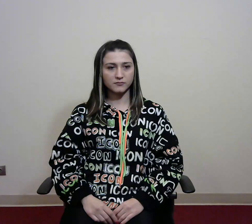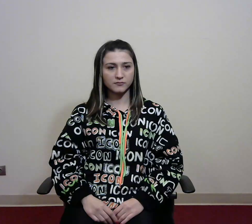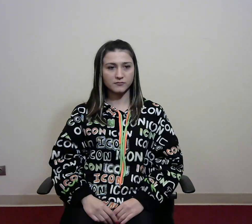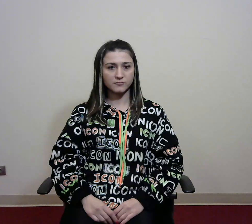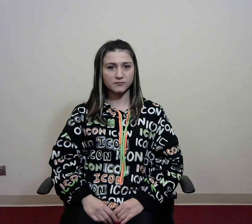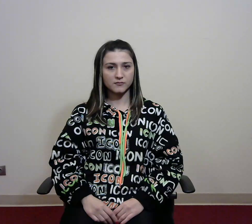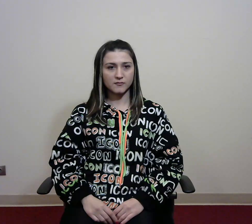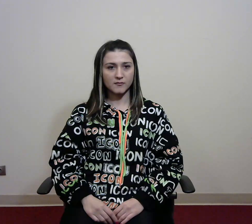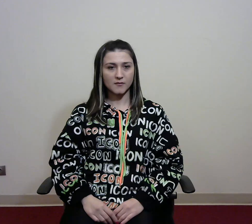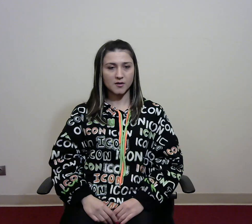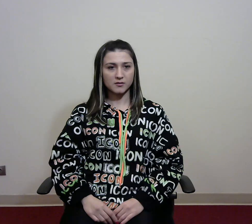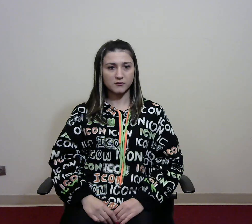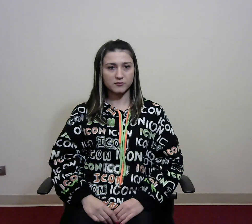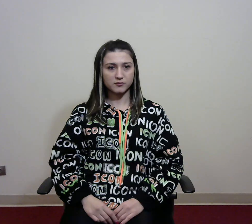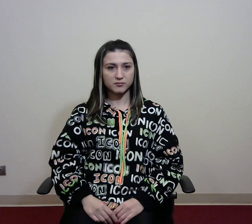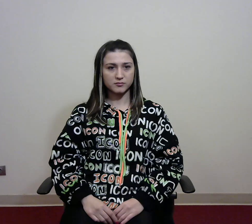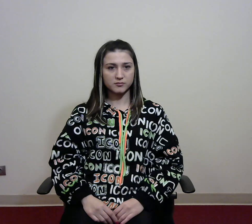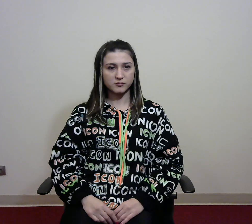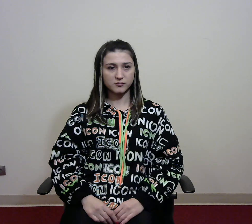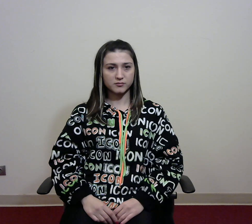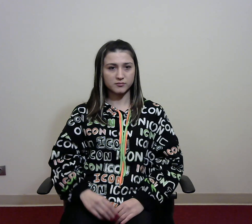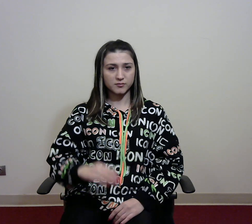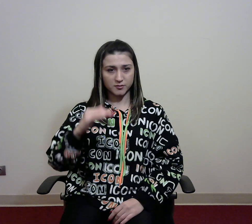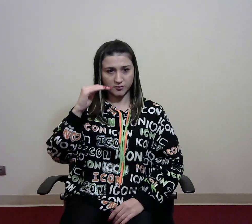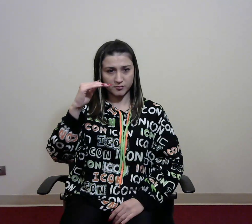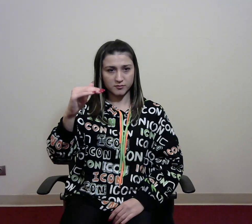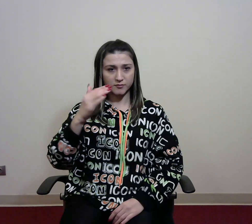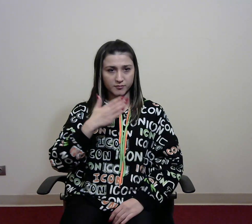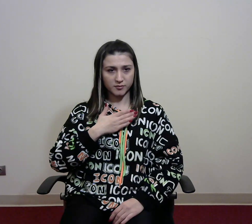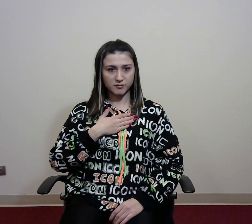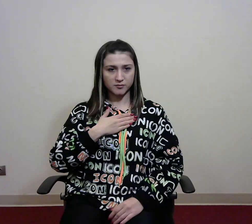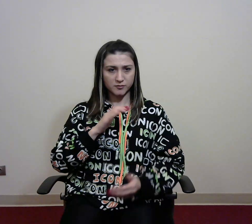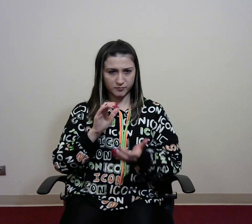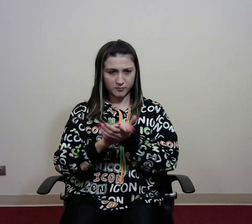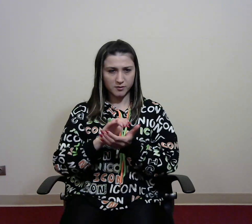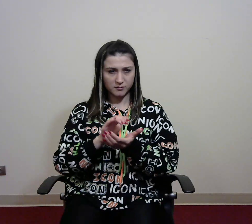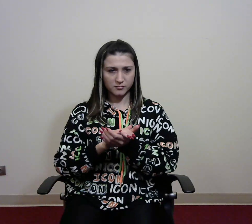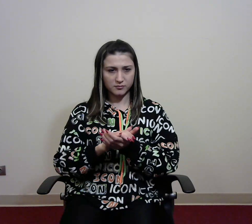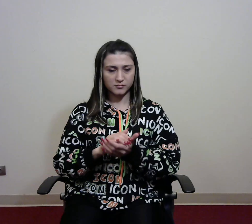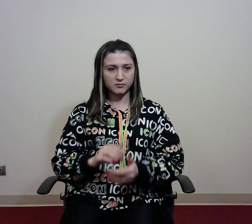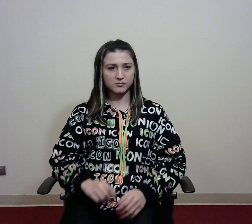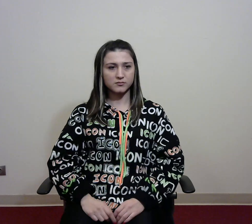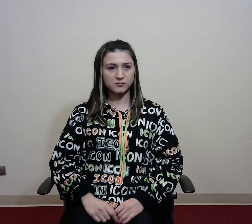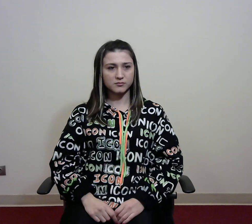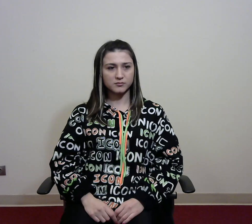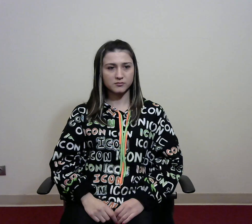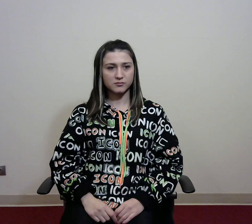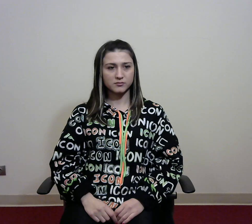Siz mənə tanış gəlirsiniz